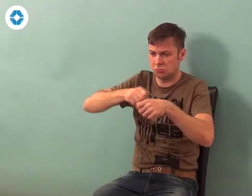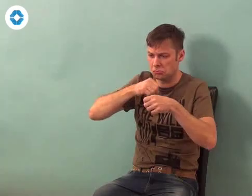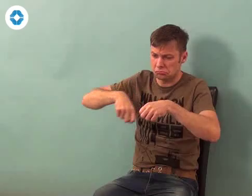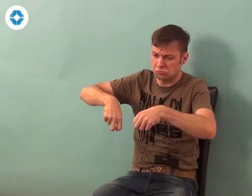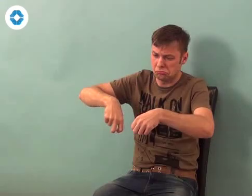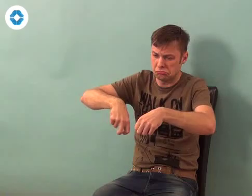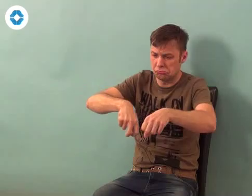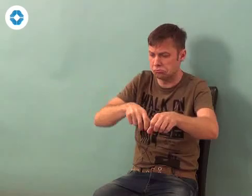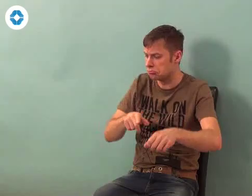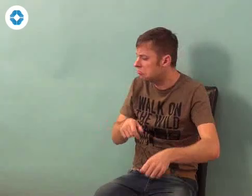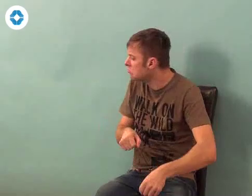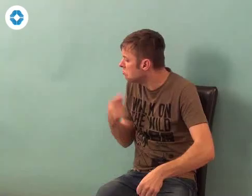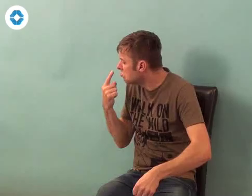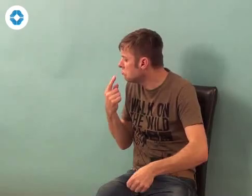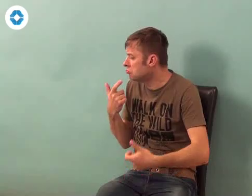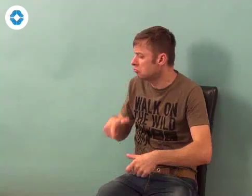Osioł powąchał te owoce, nic z nimi nie zrobił.